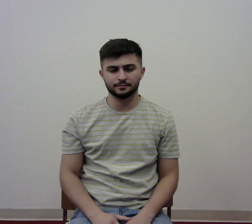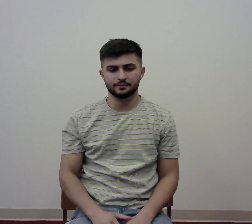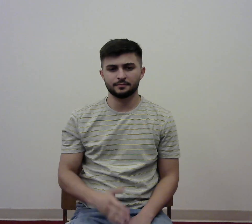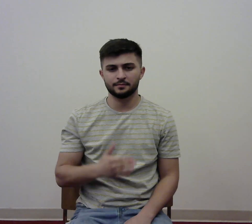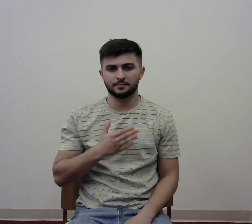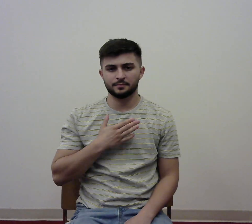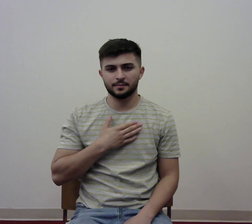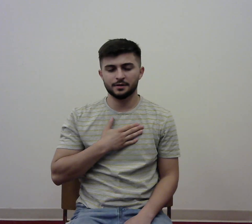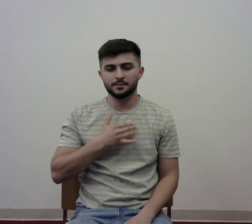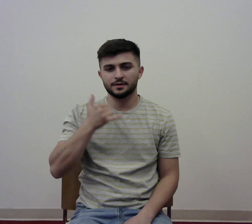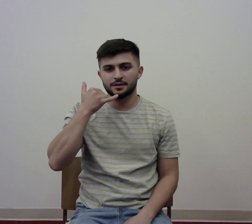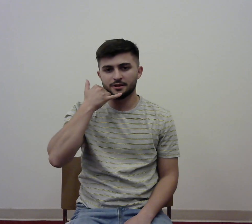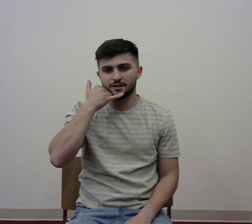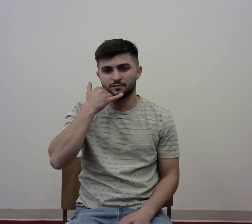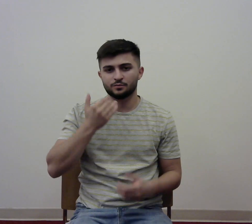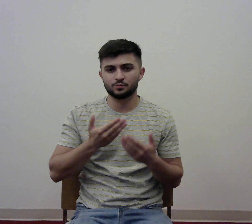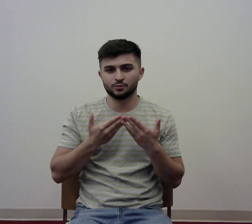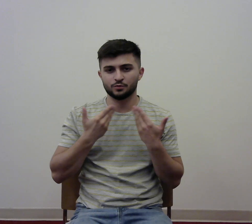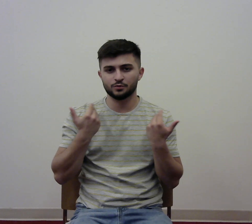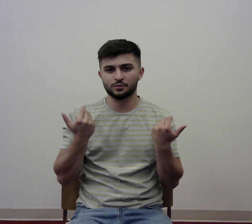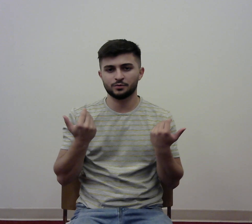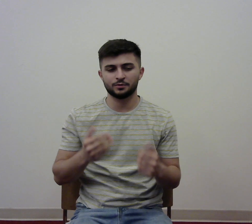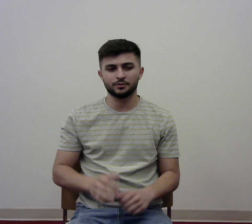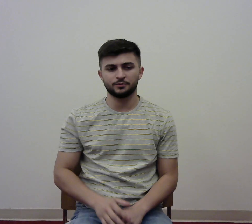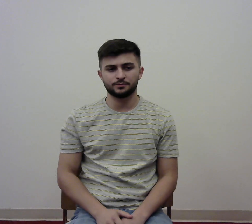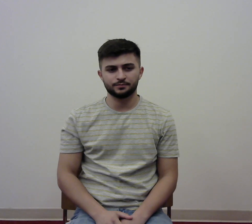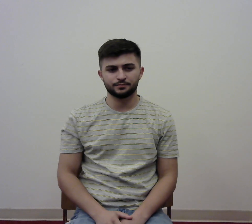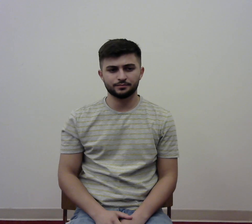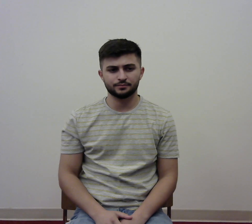Mənim telefonum yoxdur